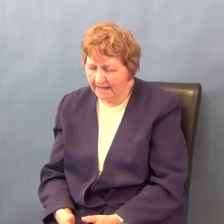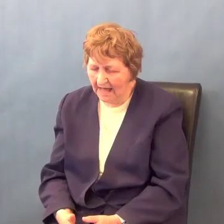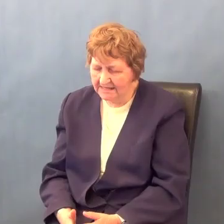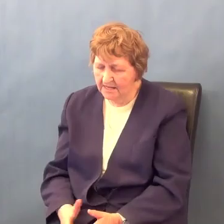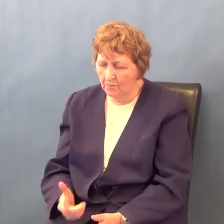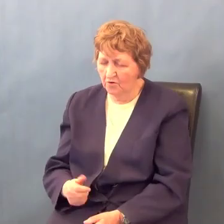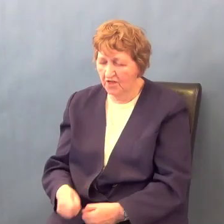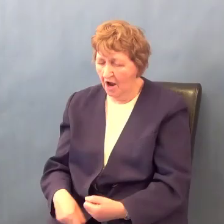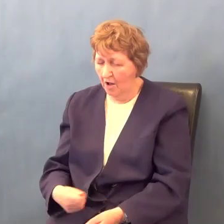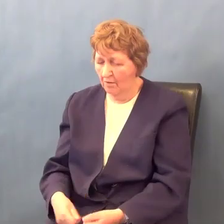Co zrobić?